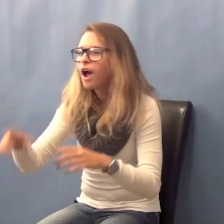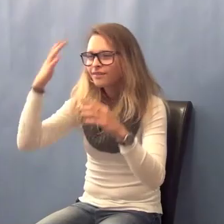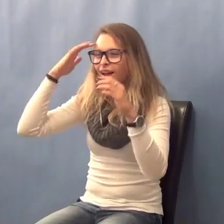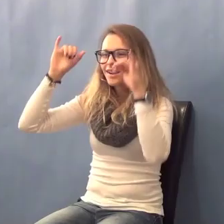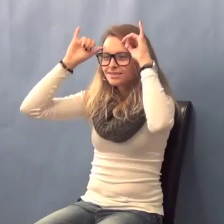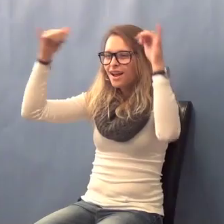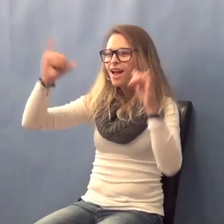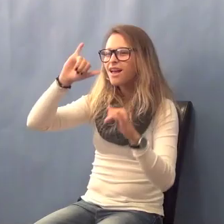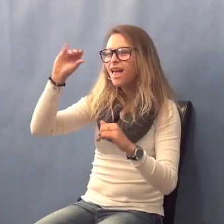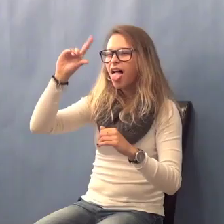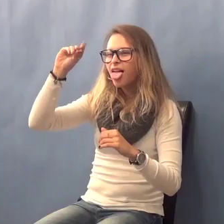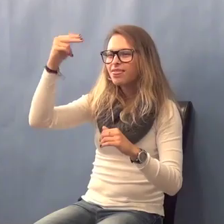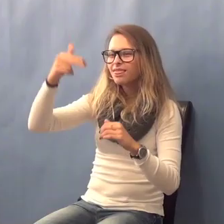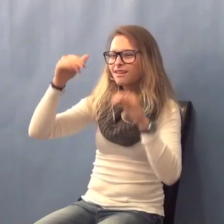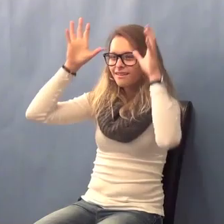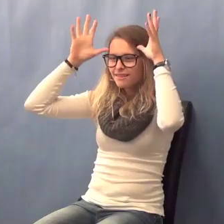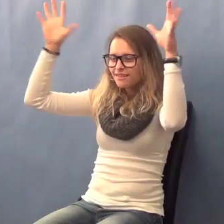A to było poroże jelenia.